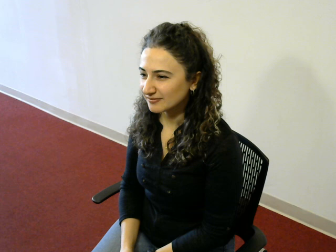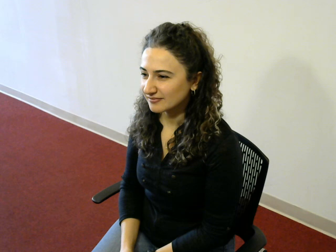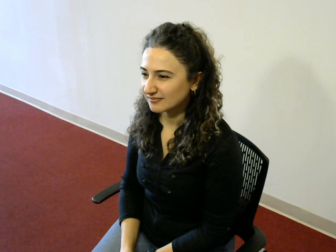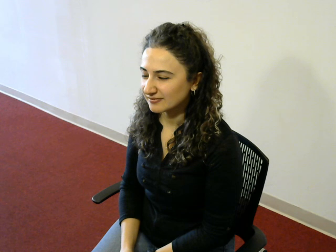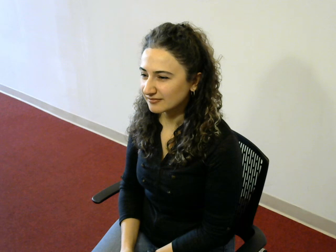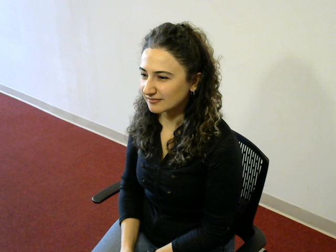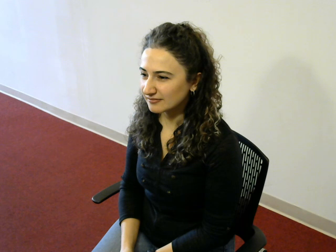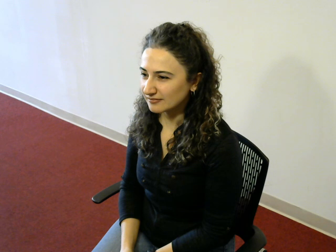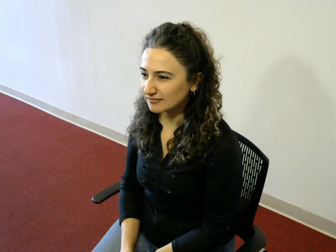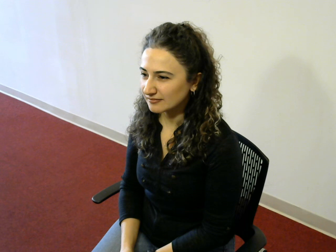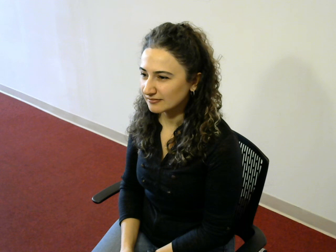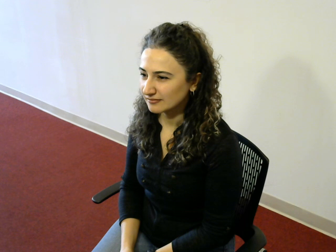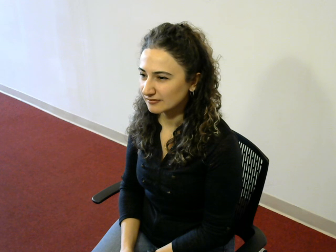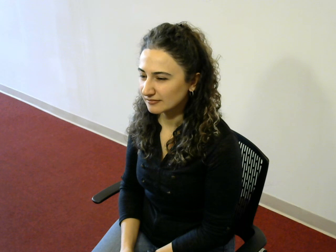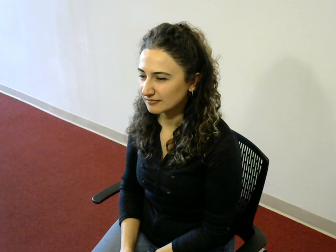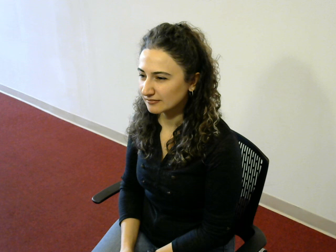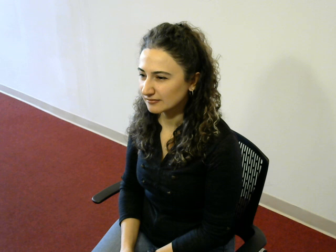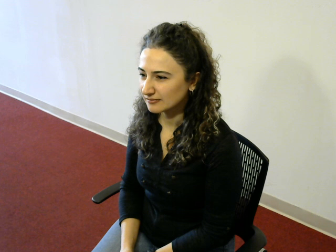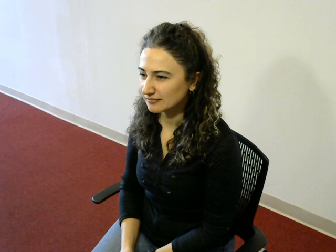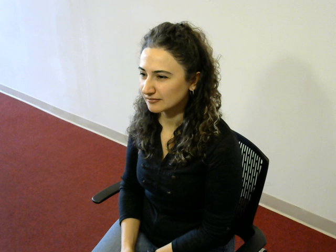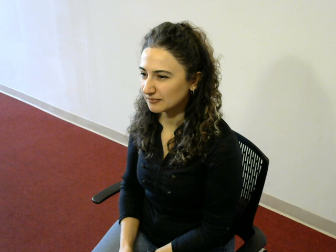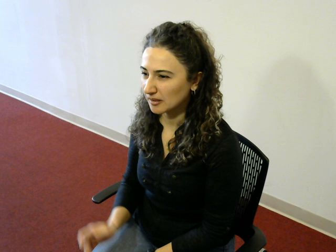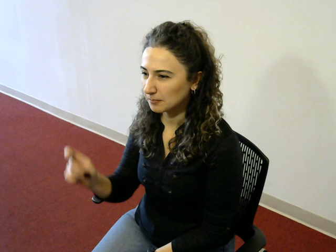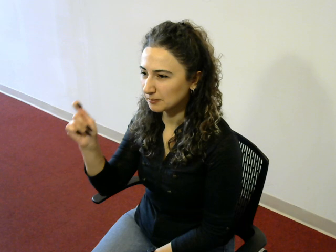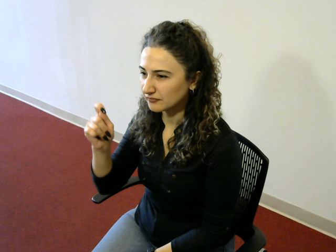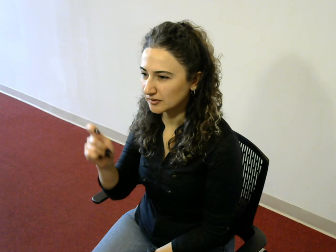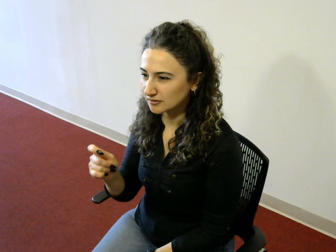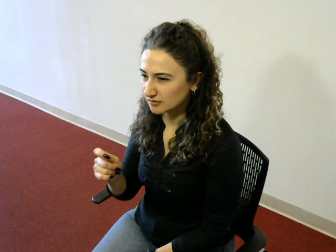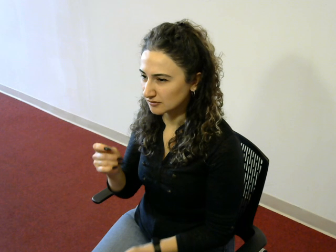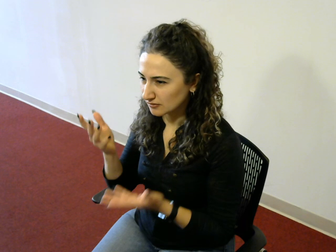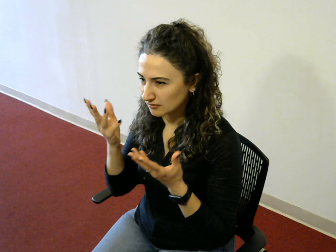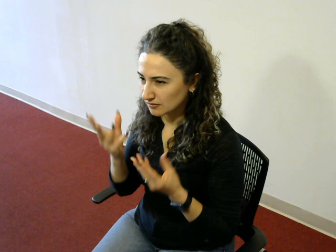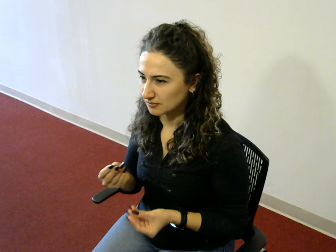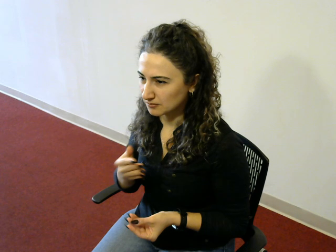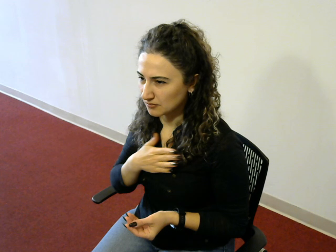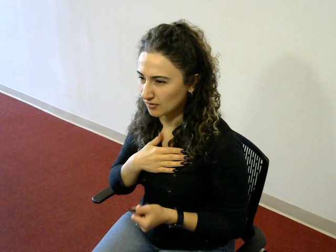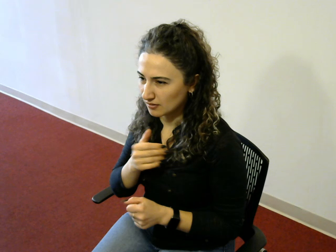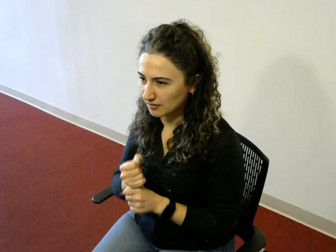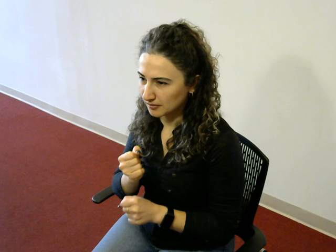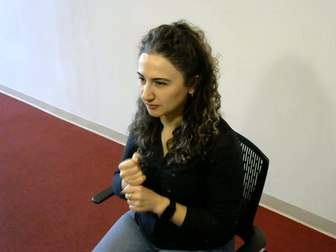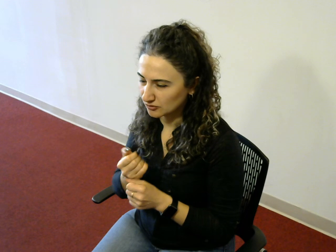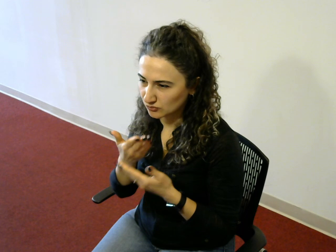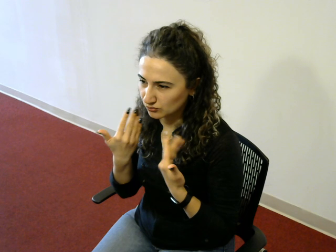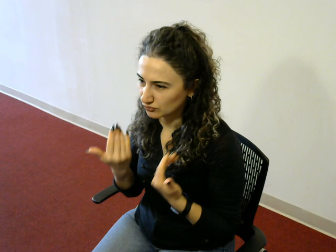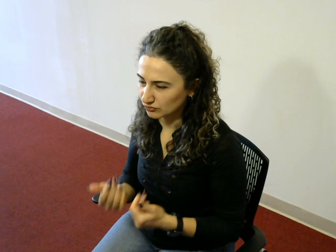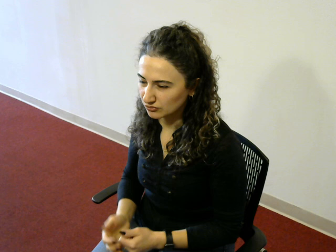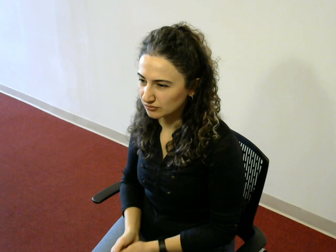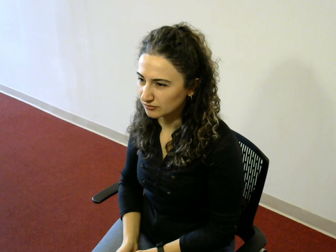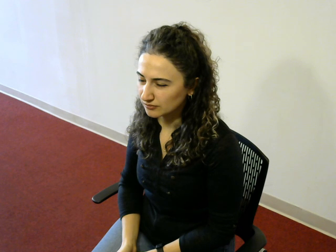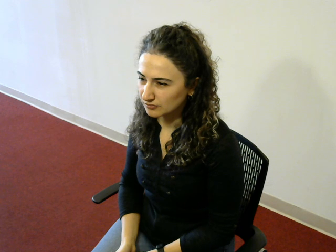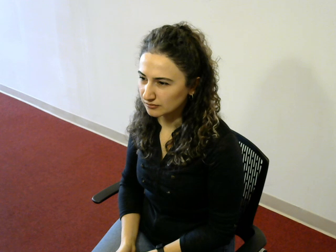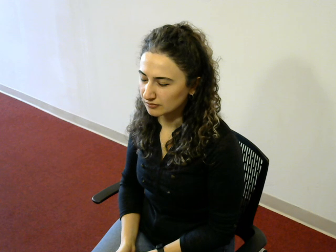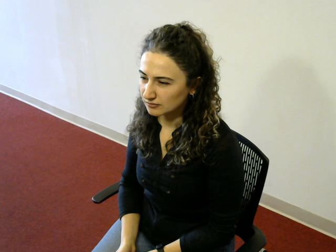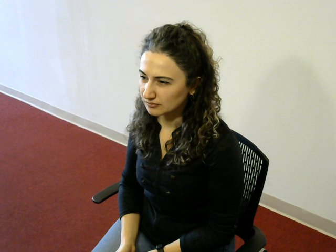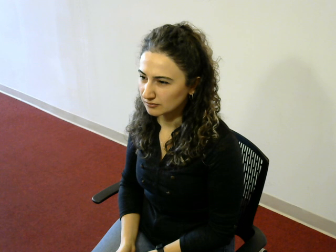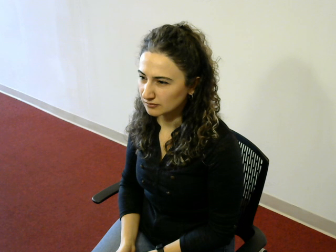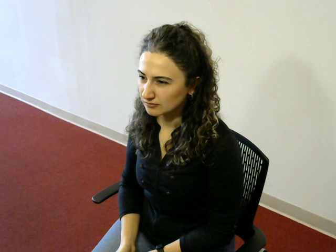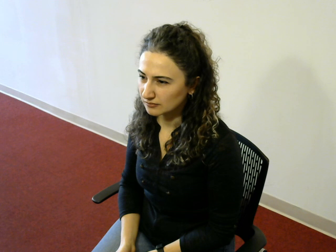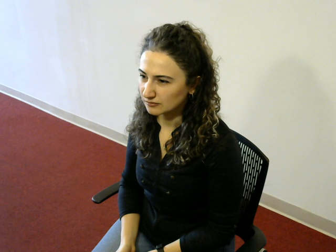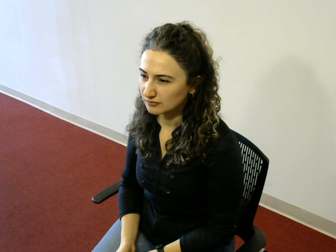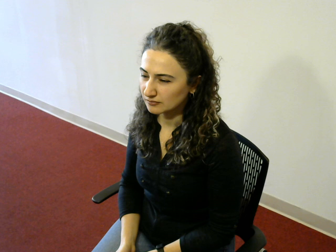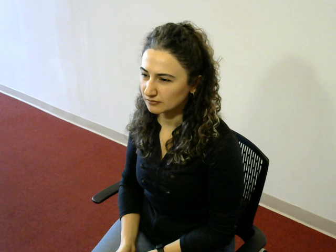Bazar günü mənim işim yoxdur